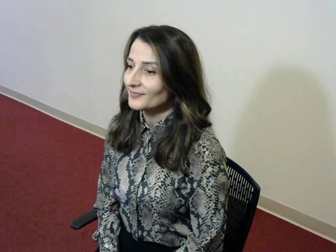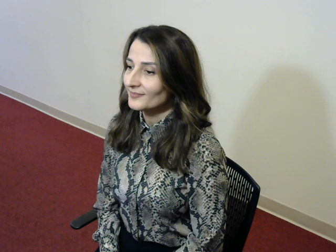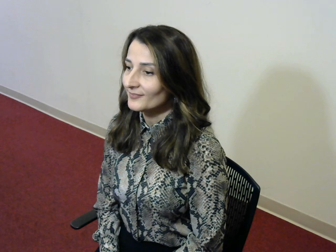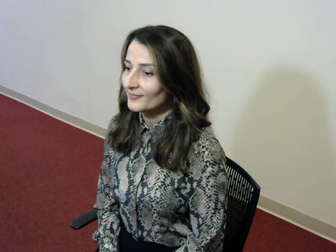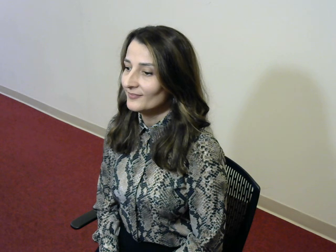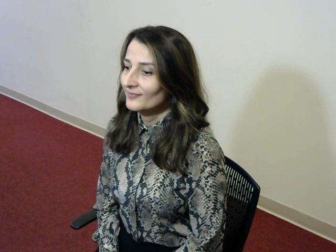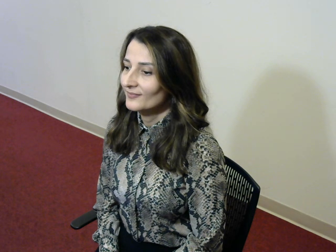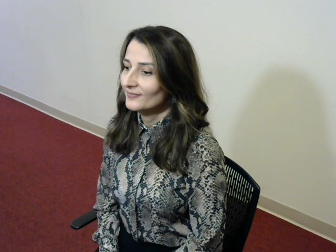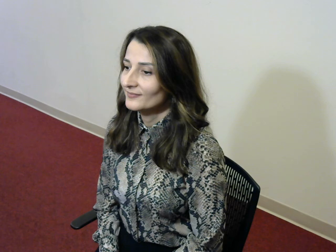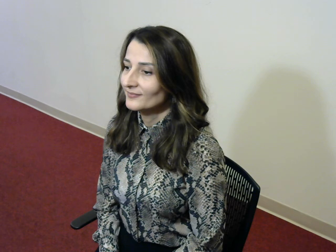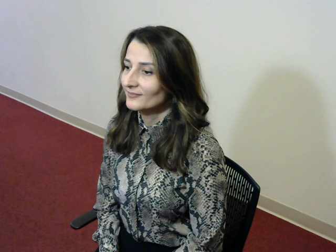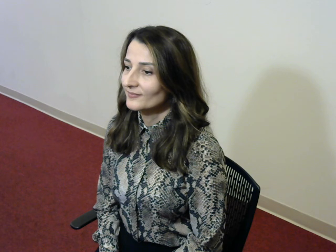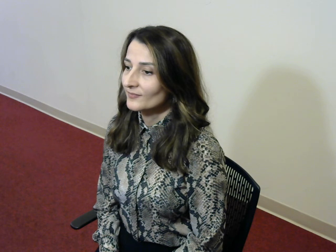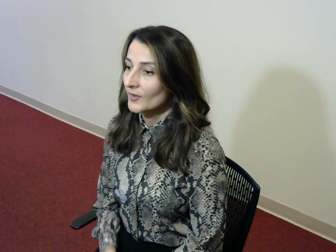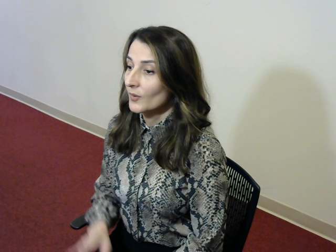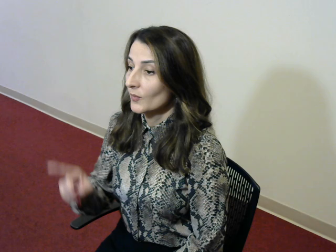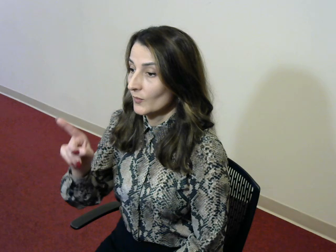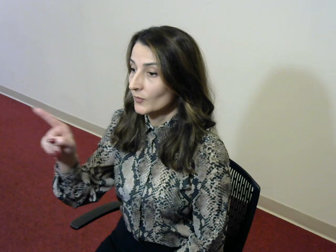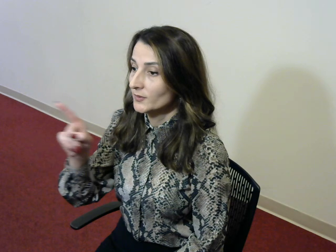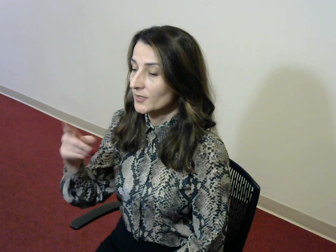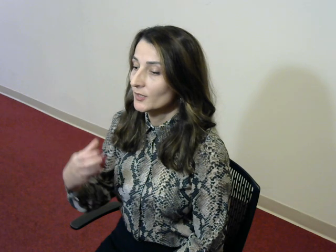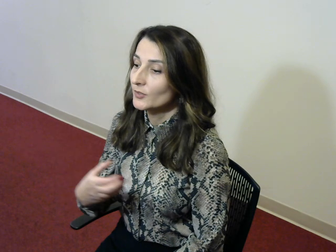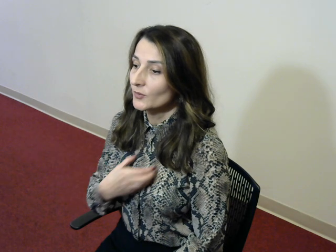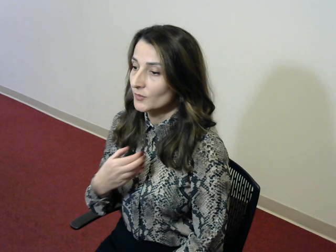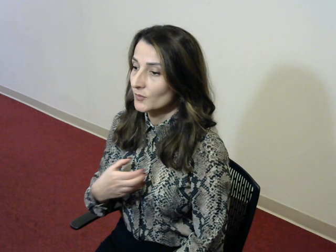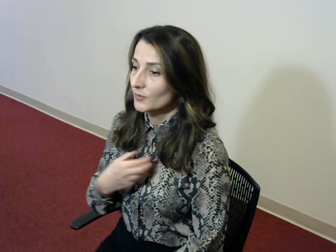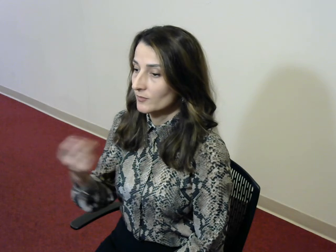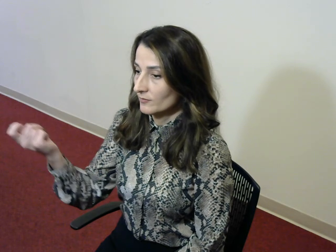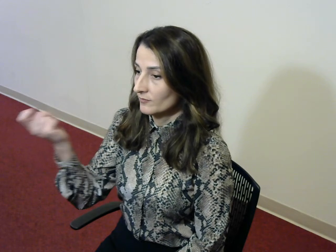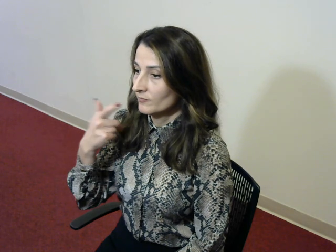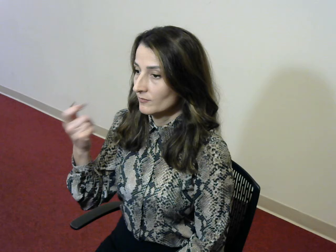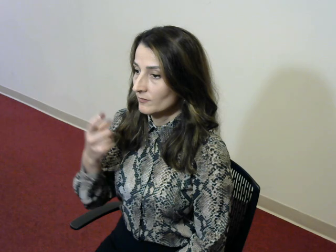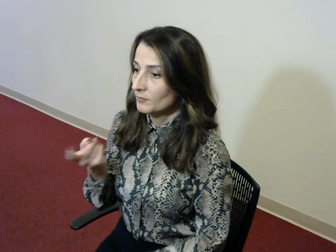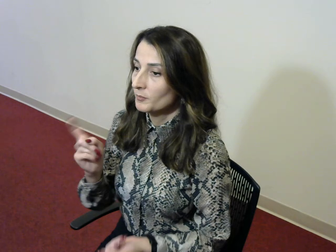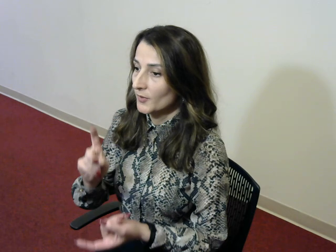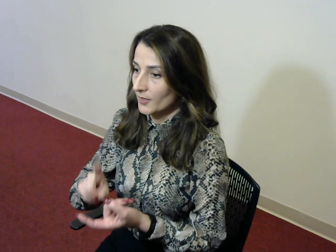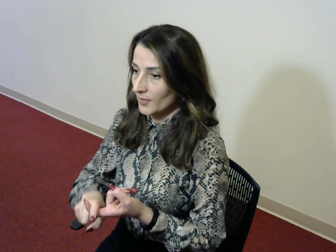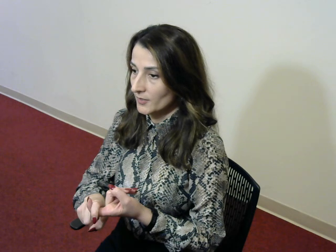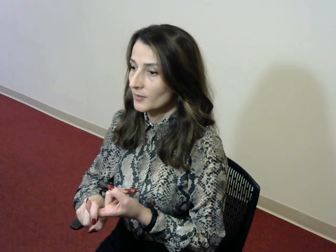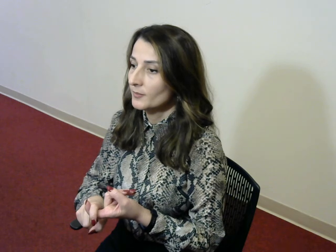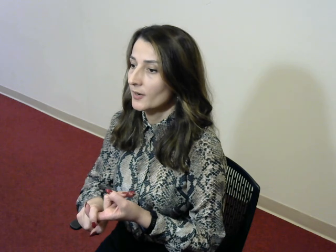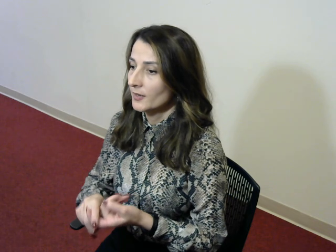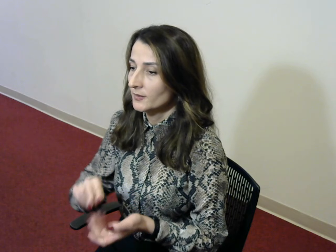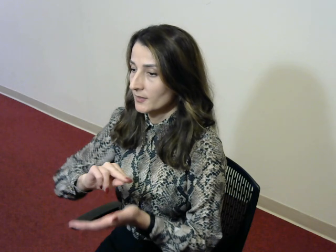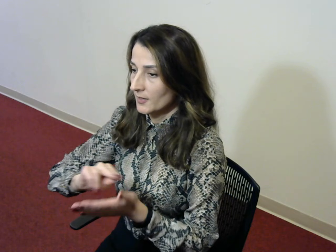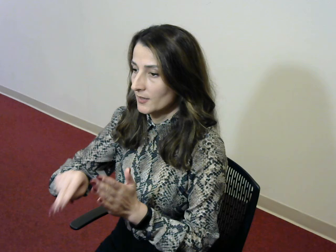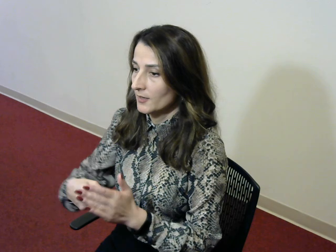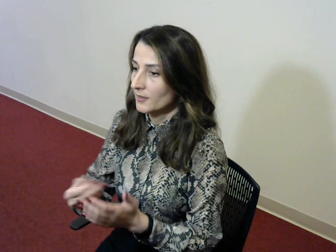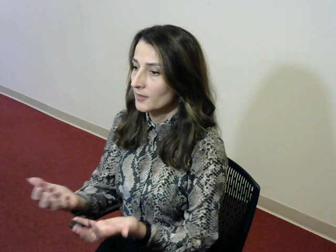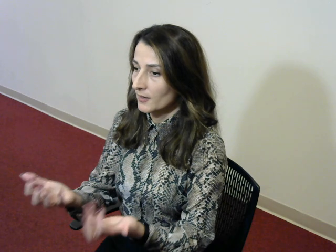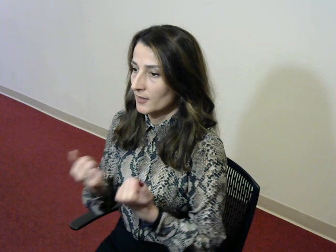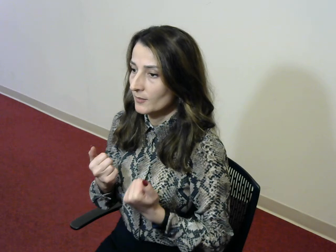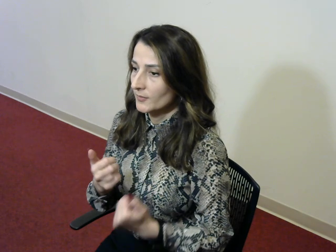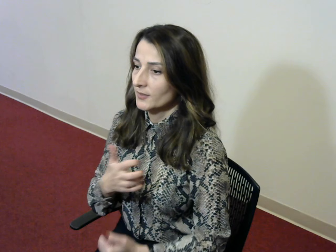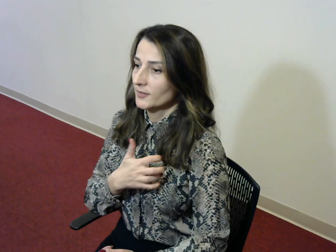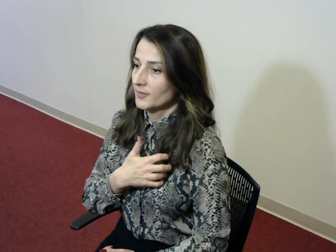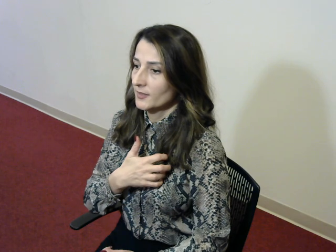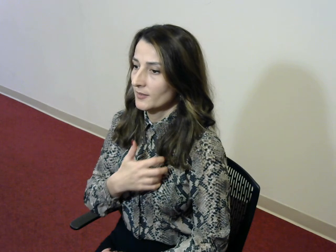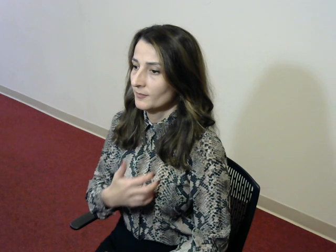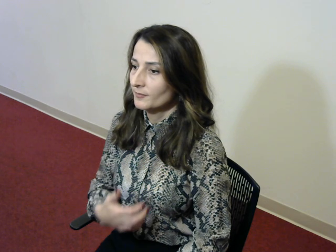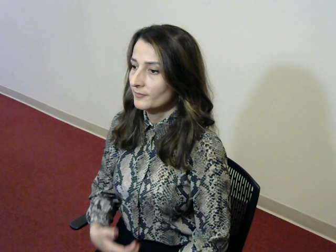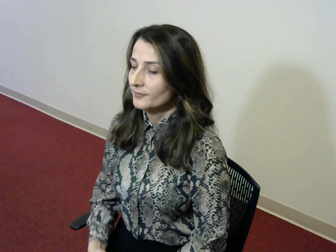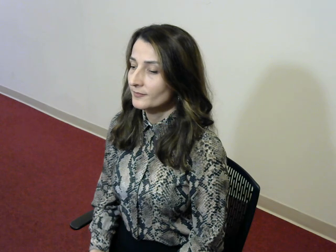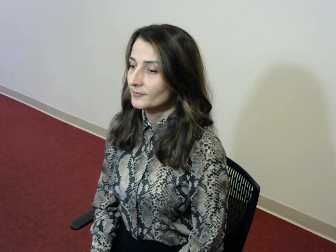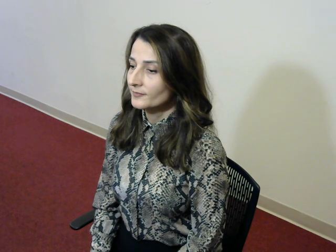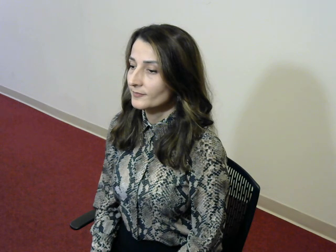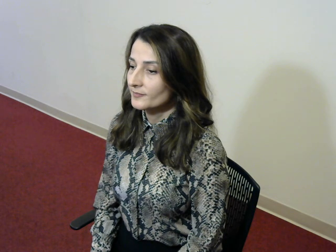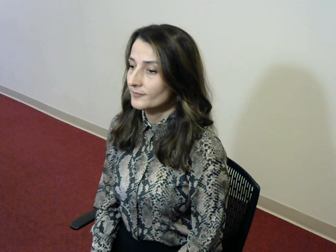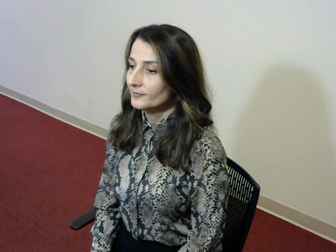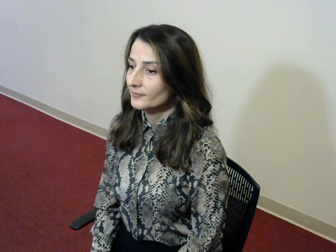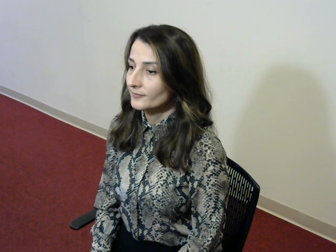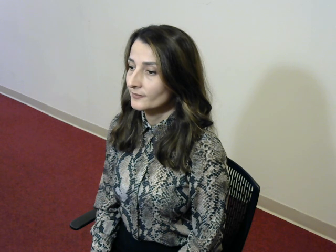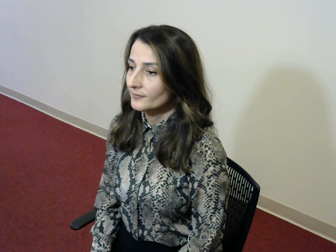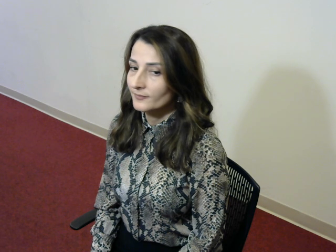O sosial müavinət ilə bağlı arayış almaq istəyir